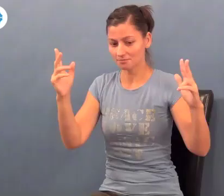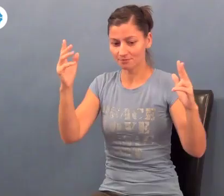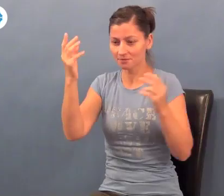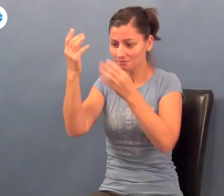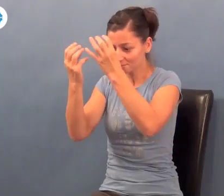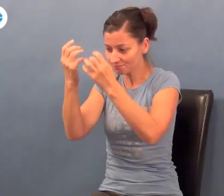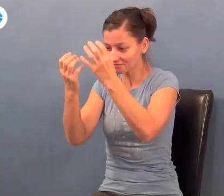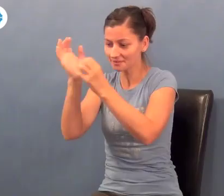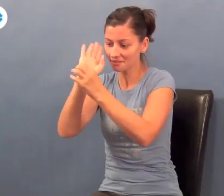Zrywa bez zmian.